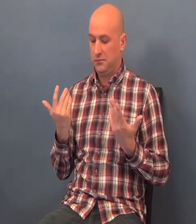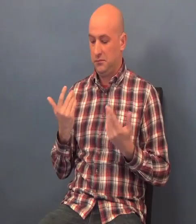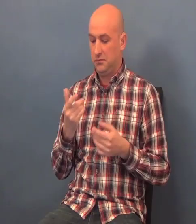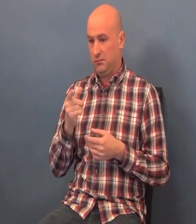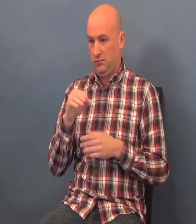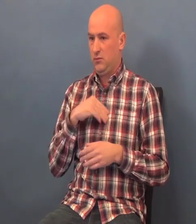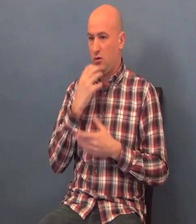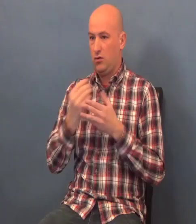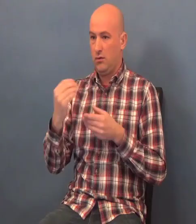Możesz dołączyć do nas.